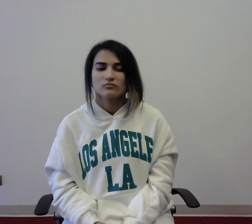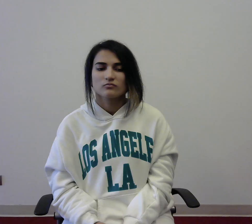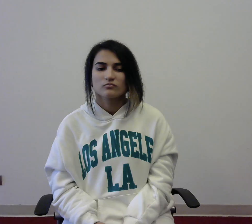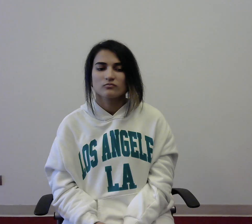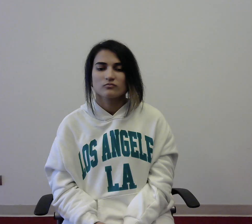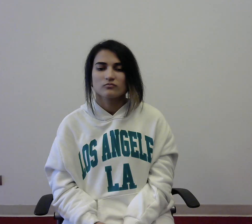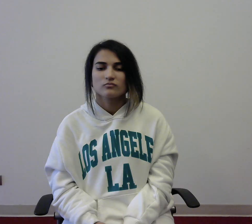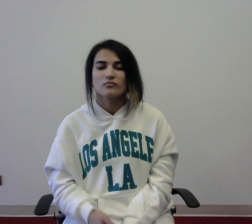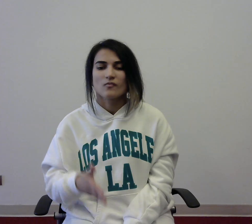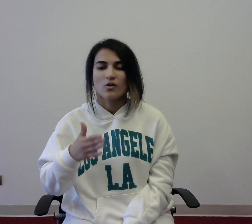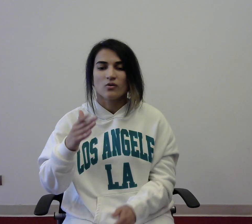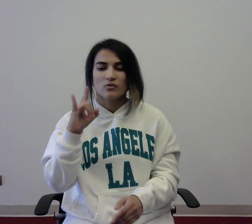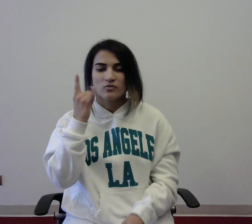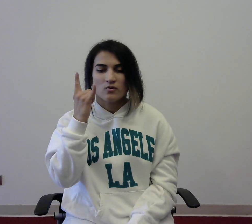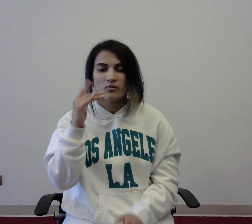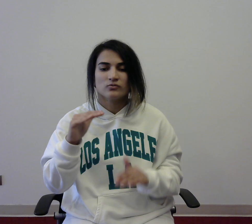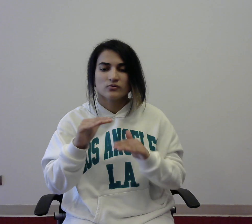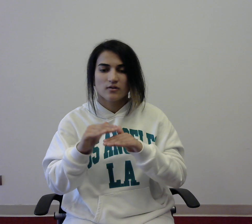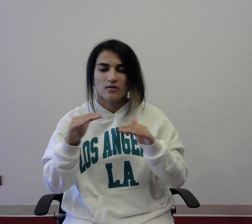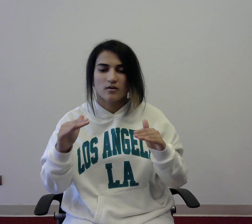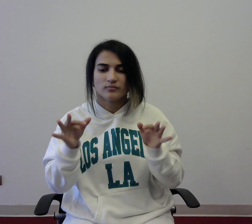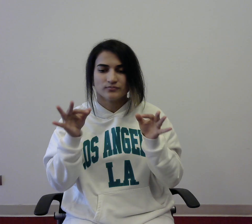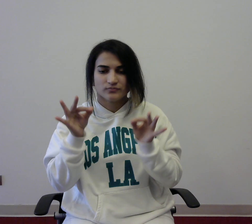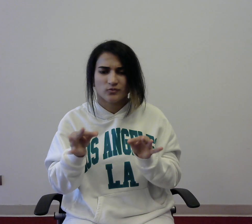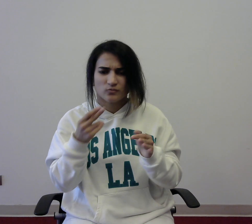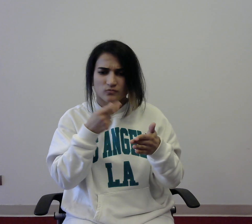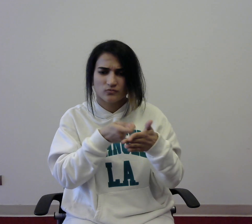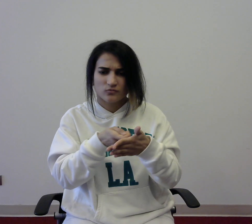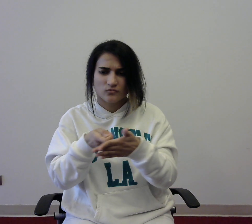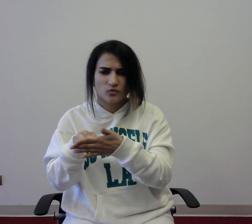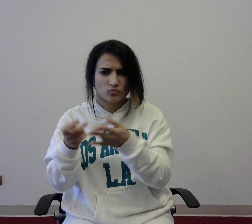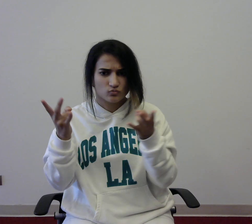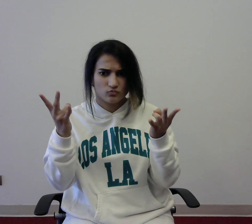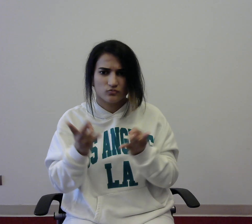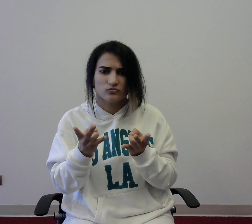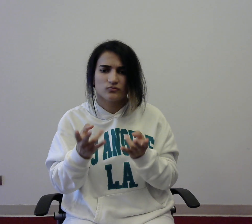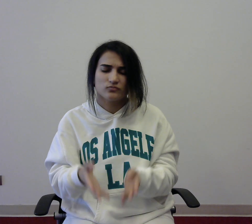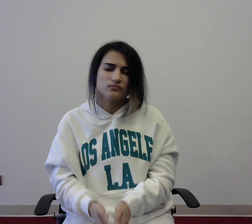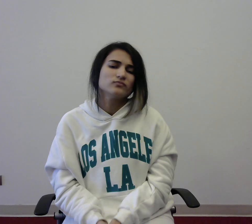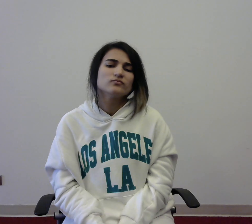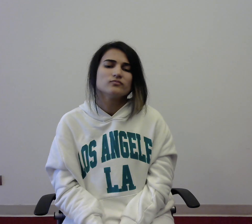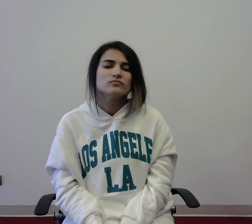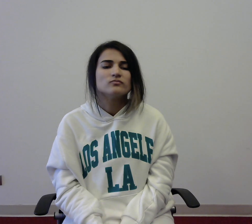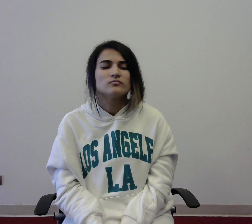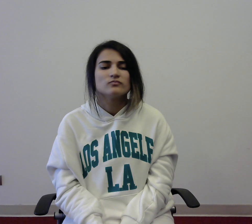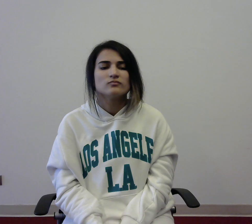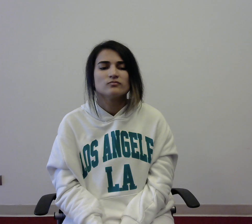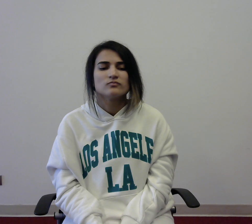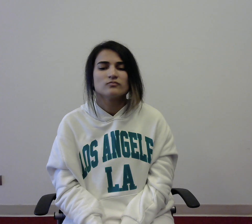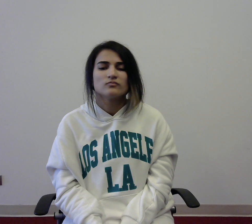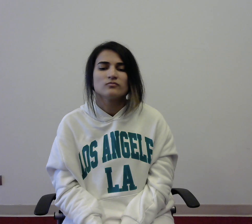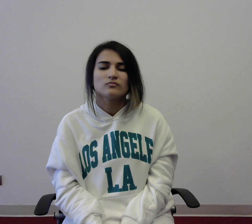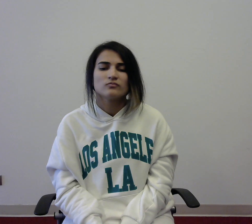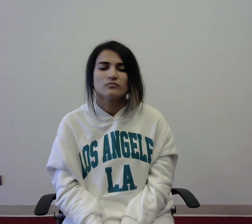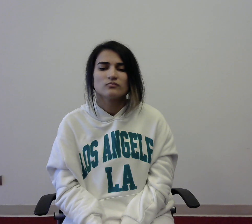Uşaqları düzgün qidalandırmaq lazımdır